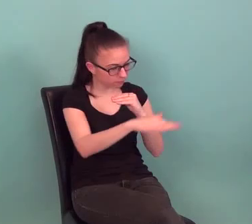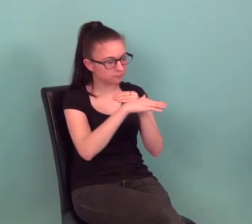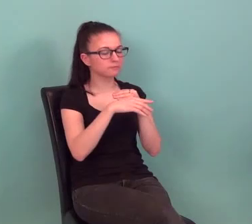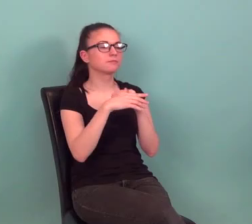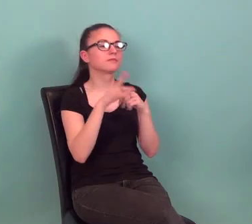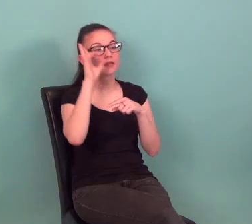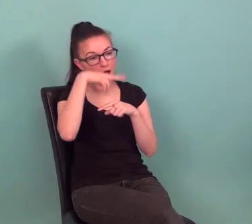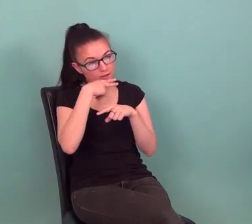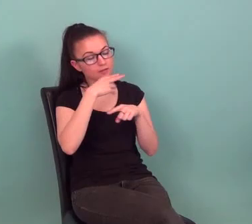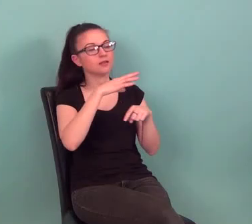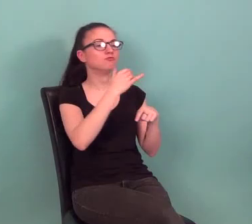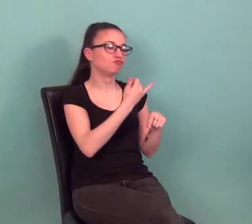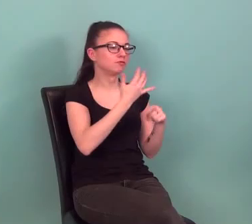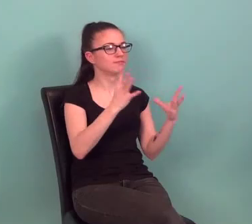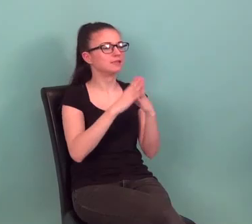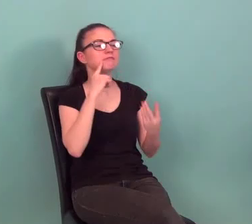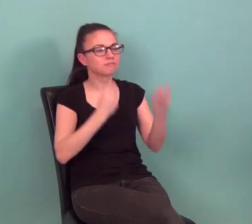Tata i dziecko chcą się razem bawić.